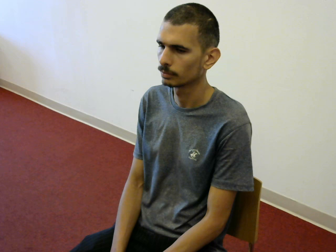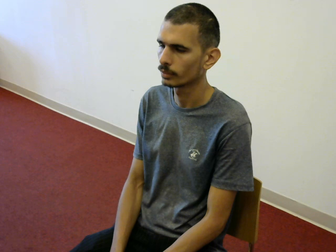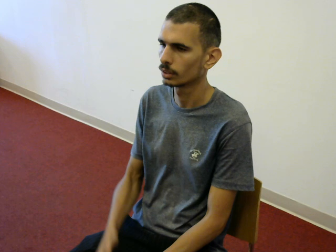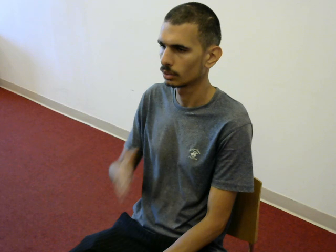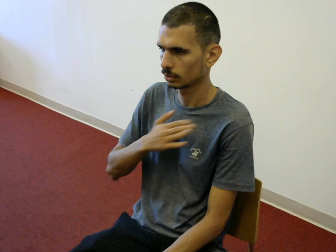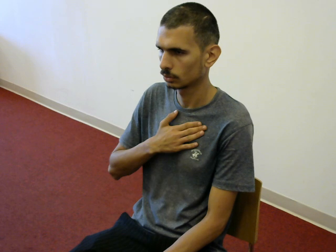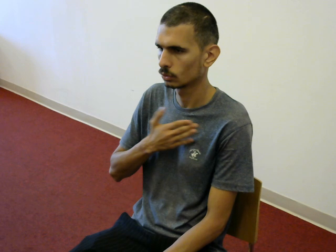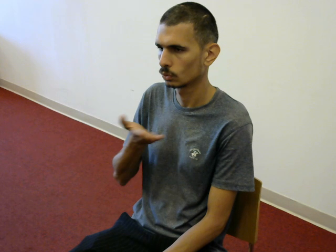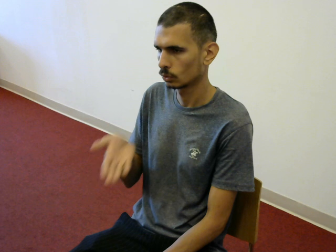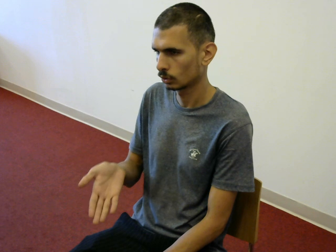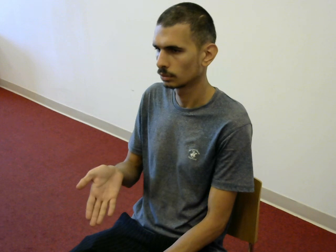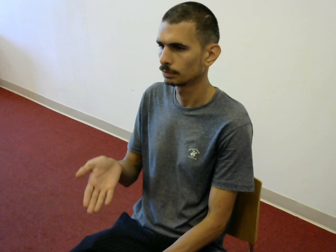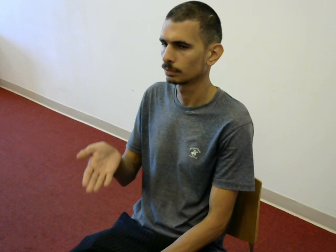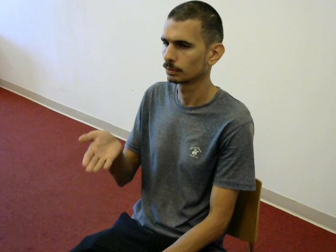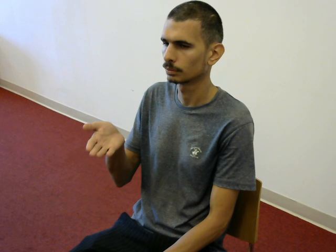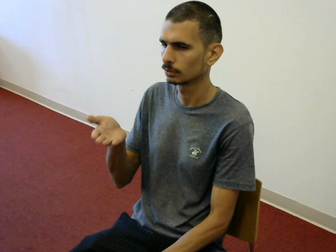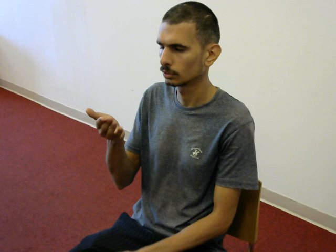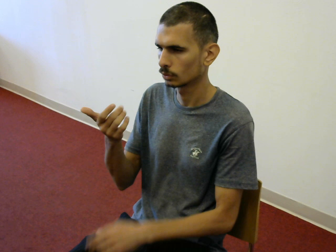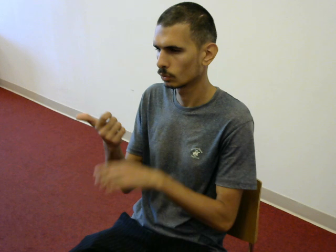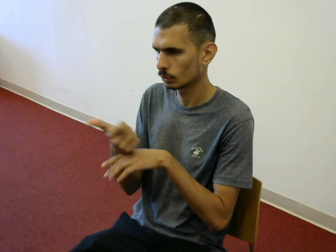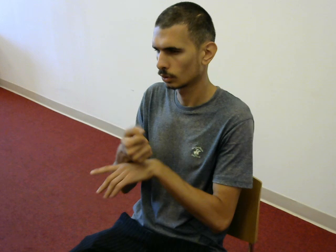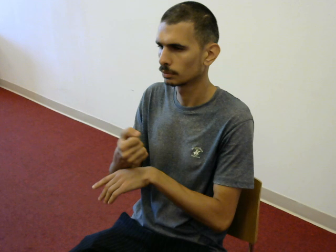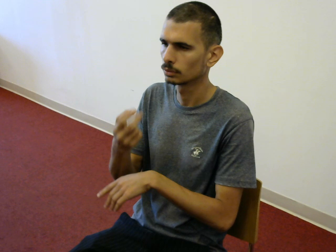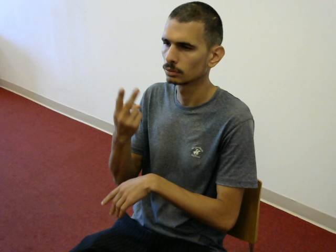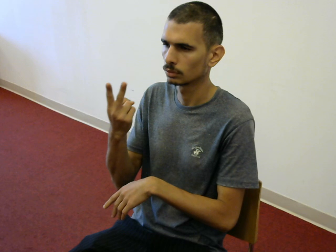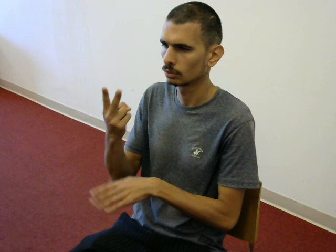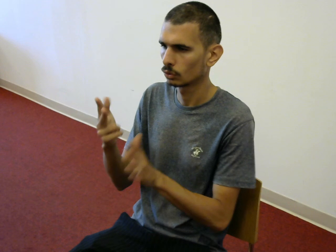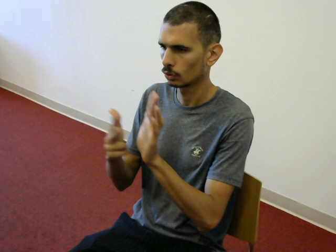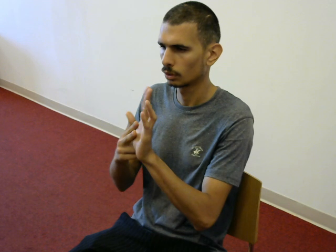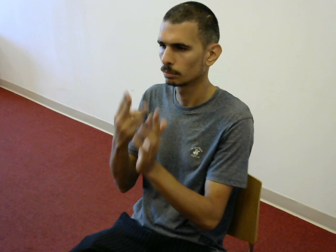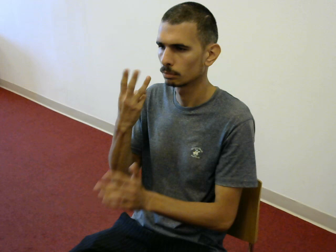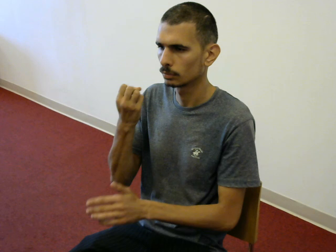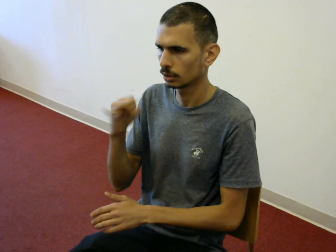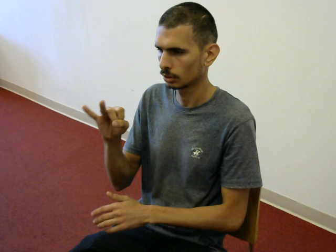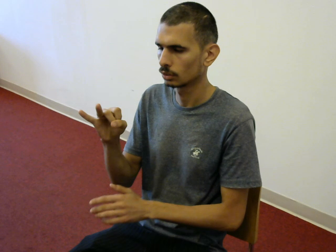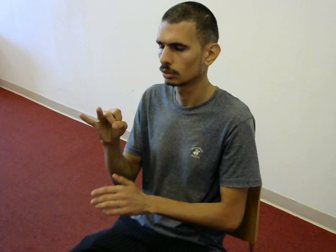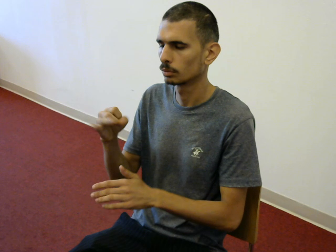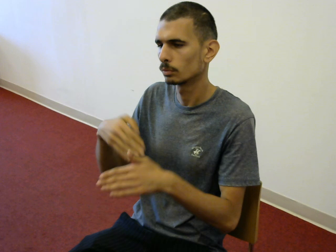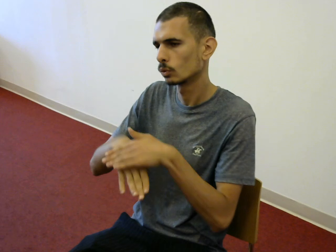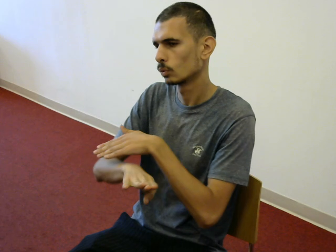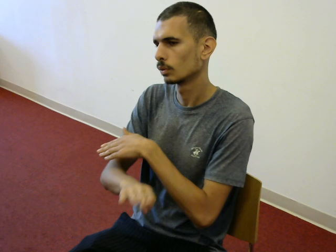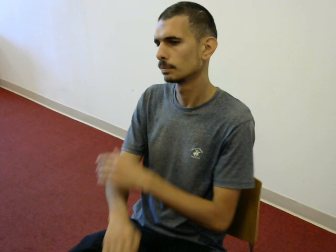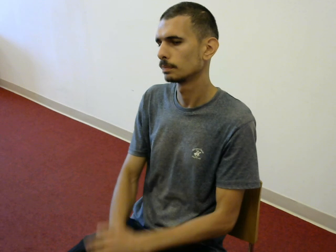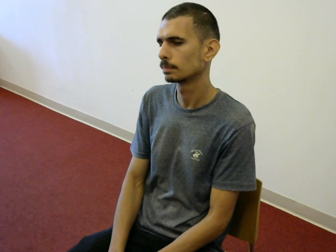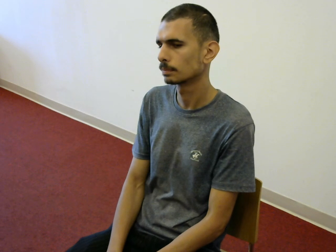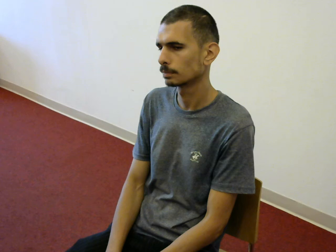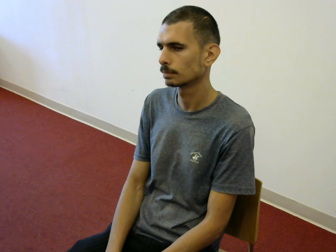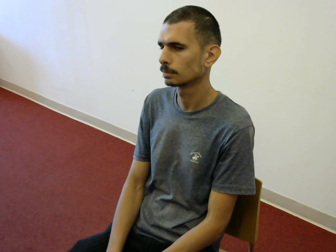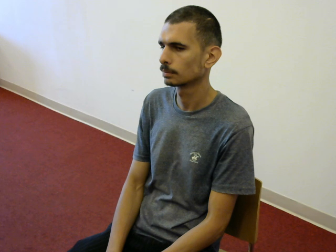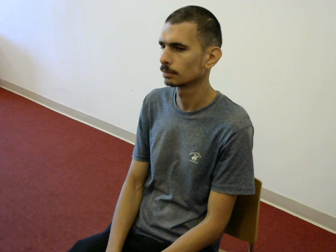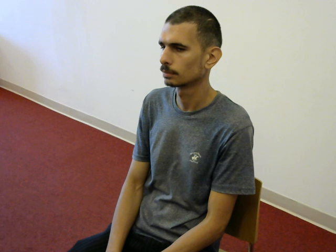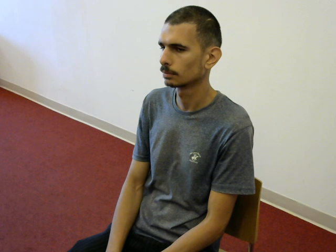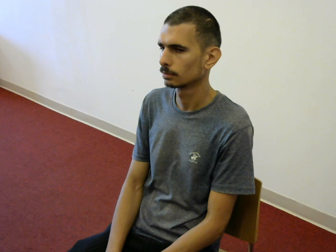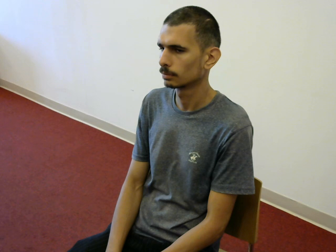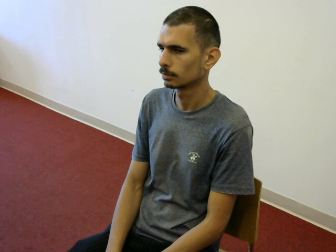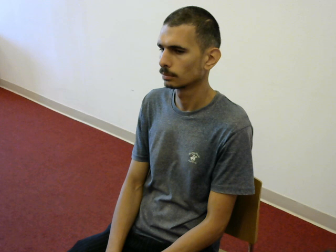Mən burdan çıxıb 28 maya gedəcəm